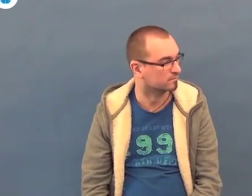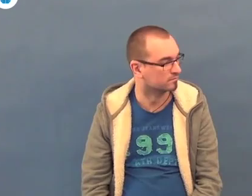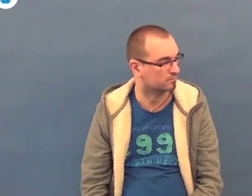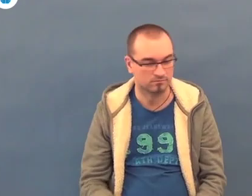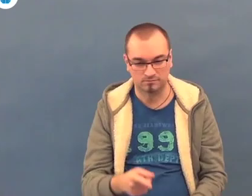Tutaj...